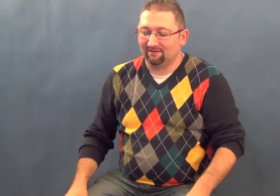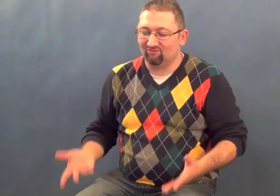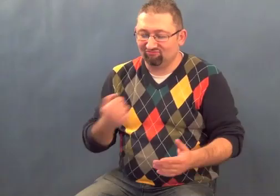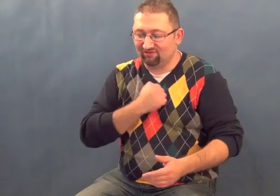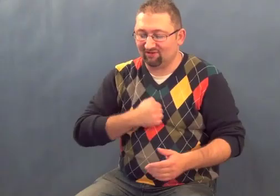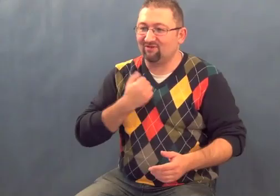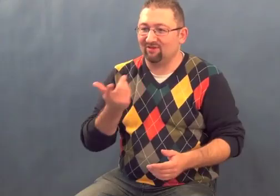Przykro mi.